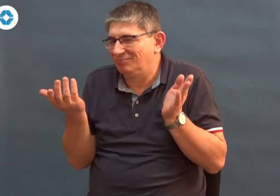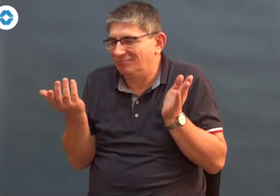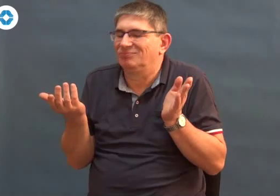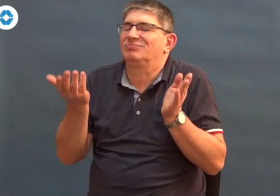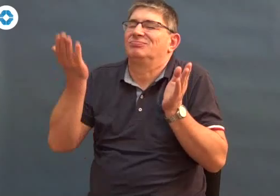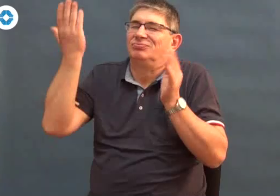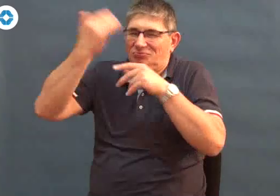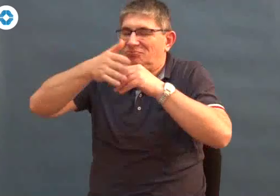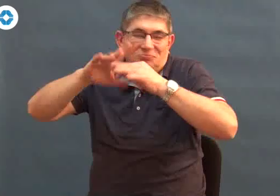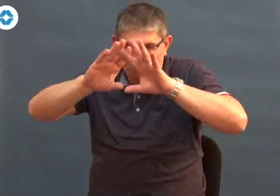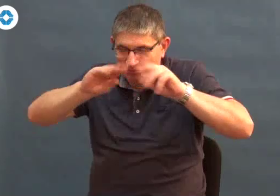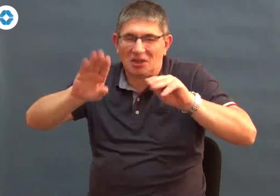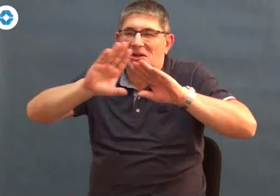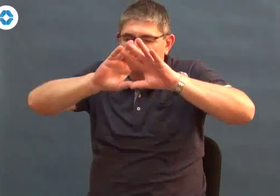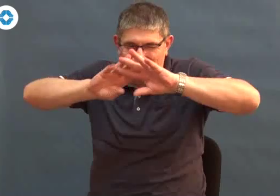Koniec, wszystko ucichło.